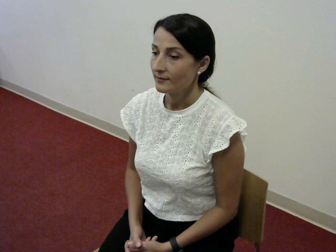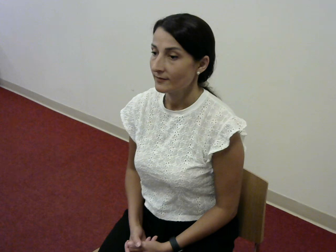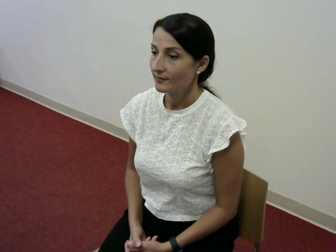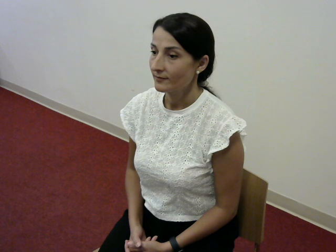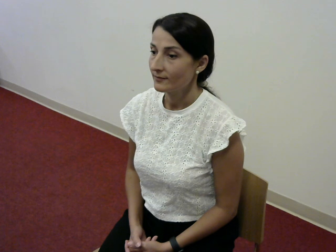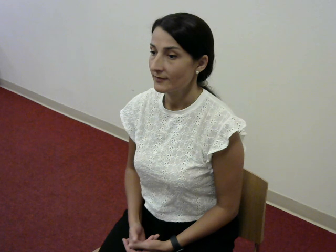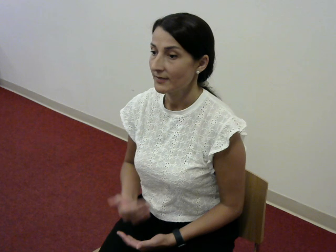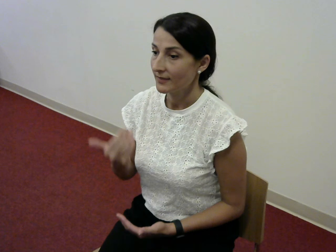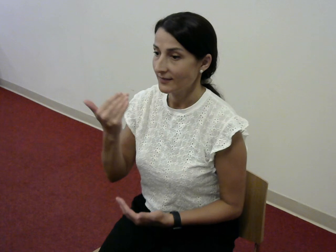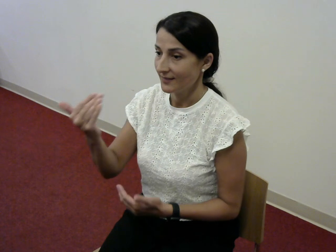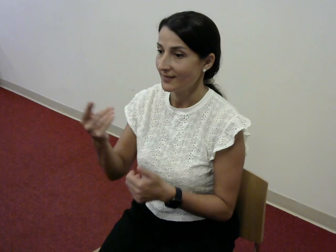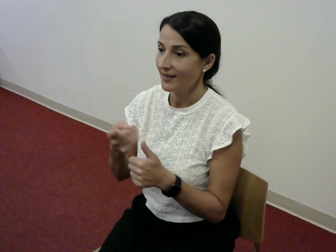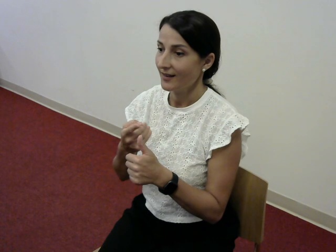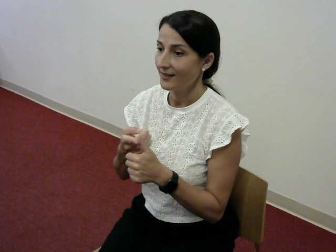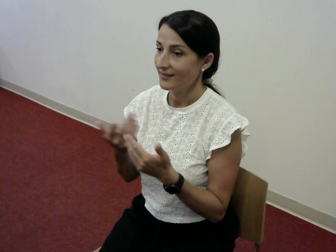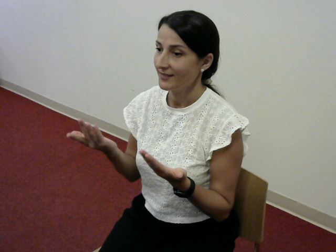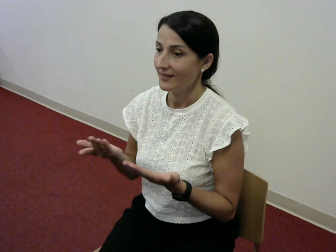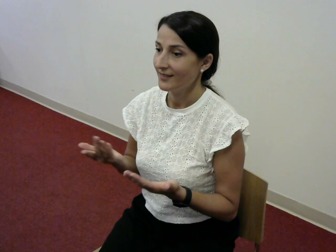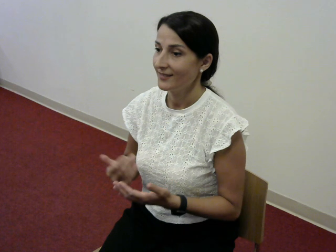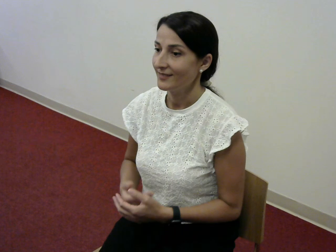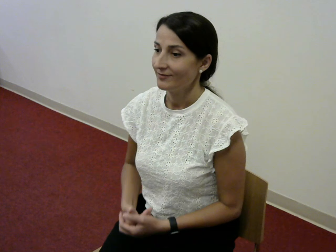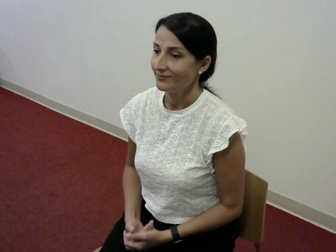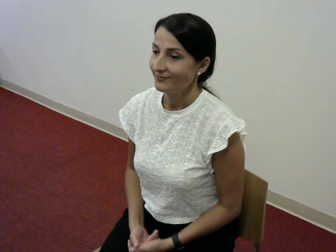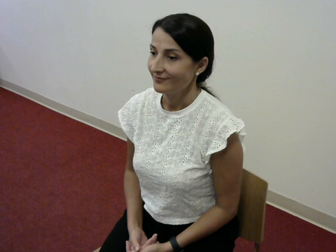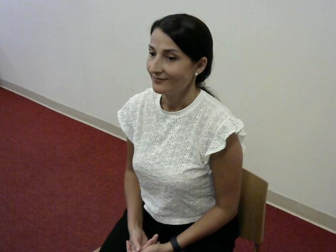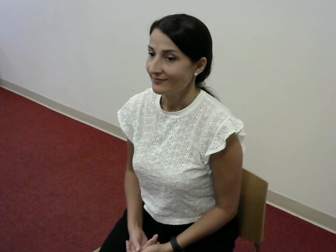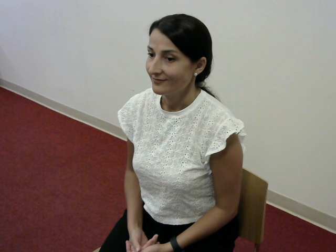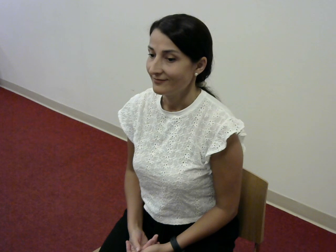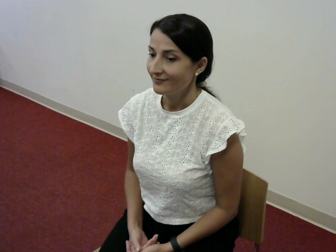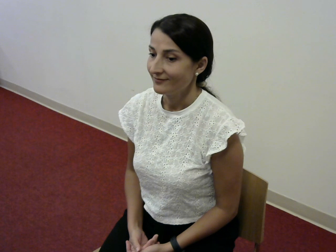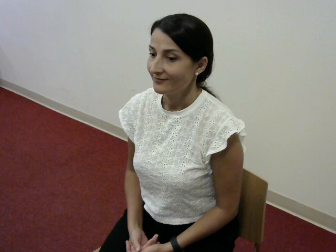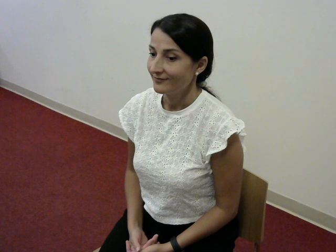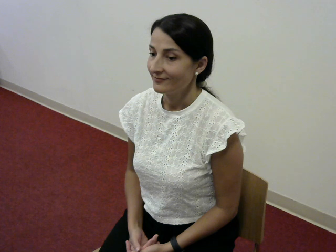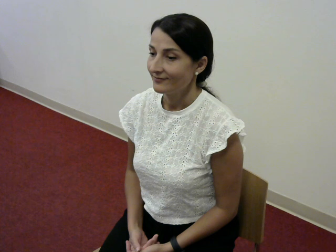Sizin adınız nədir?